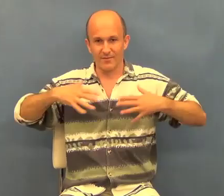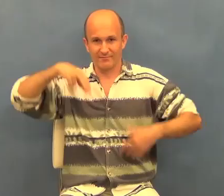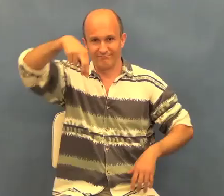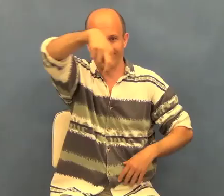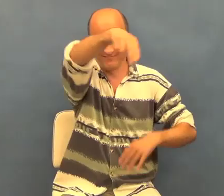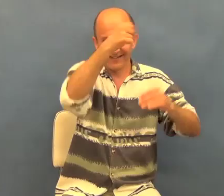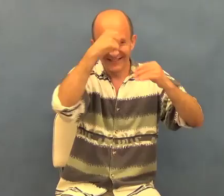Ubranie chodzi.